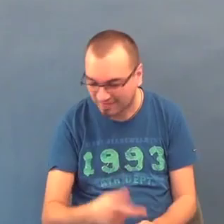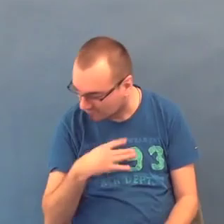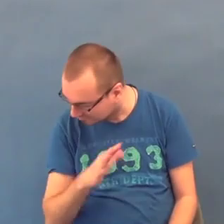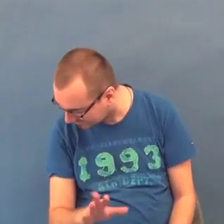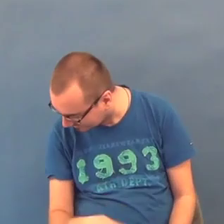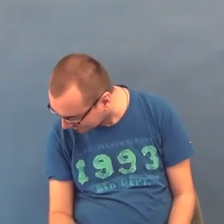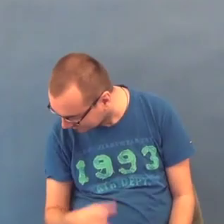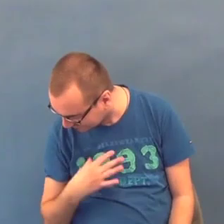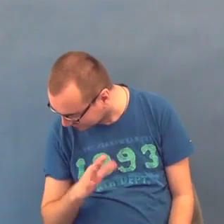Kiedy masz wolne?